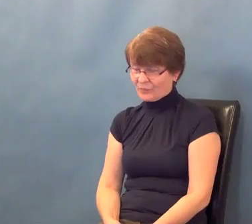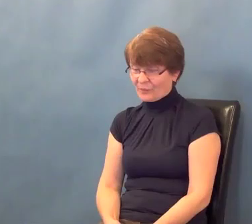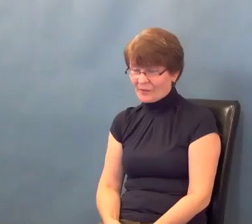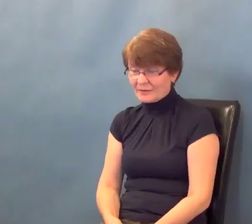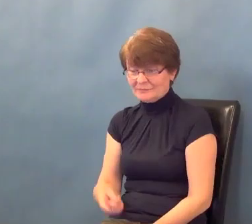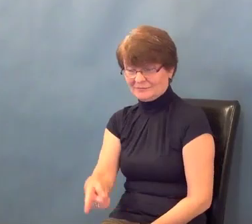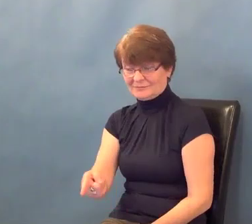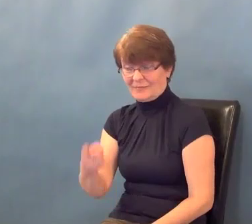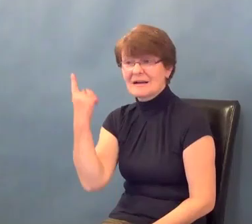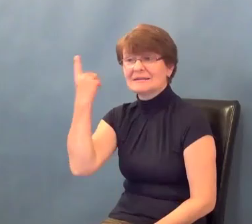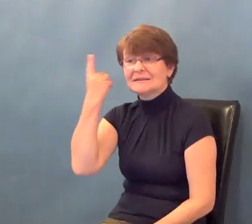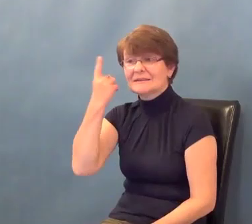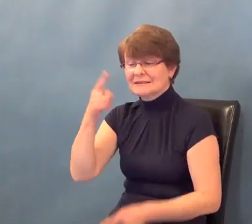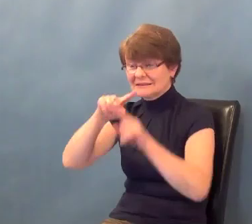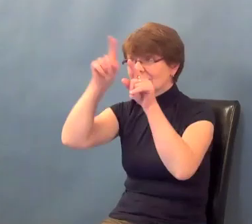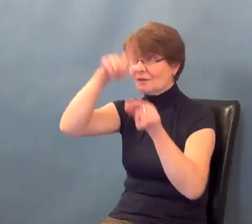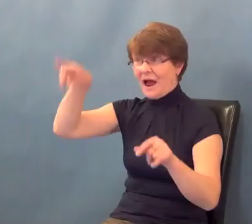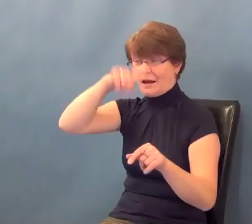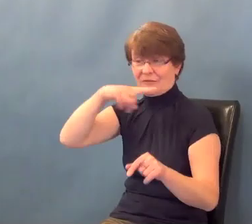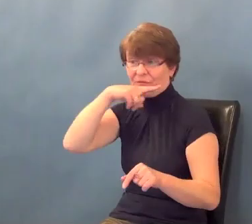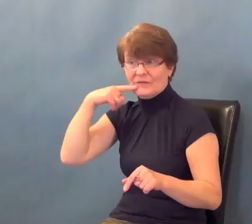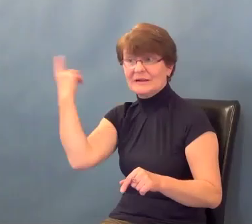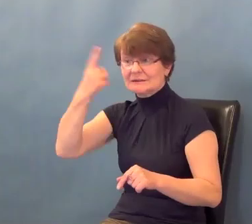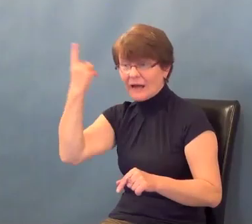To jest zakaz, koło czerwone, zakaz.